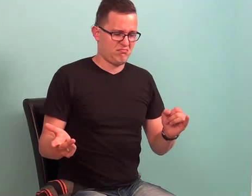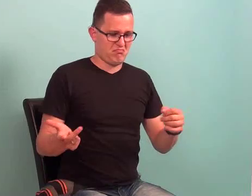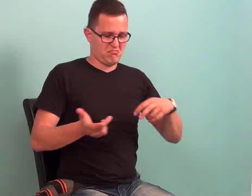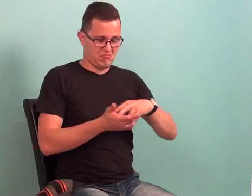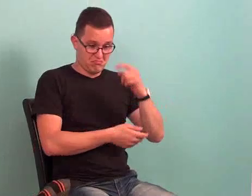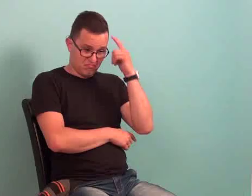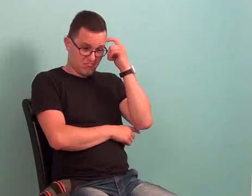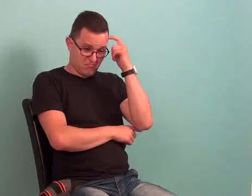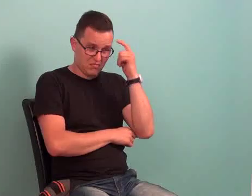Stoi i zastanawia się.